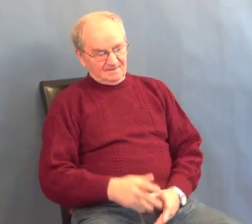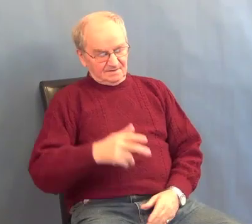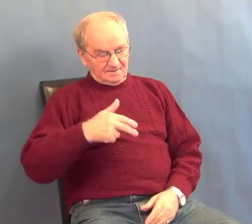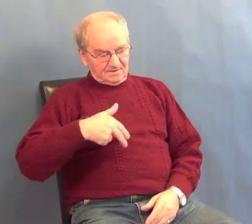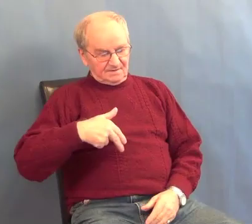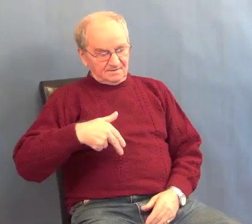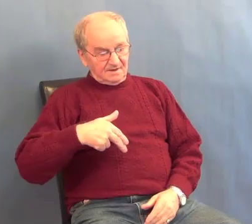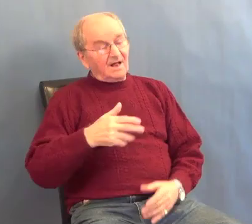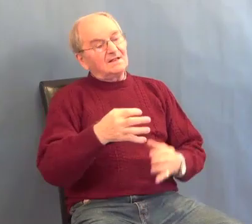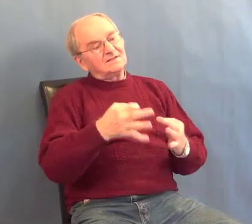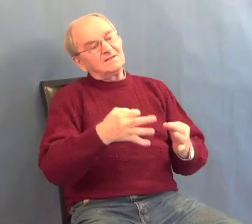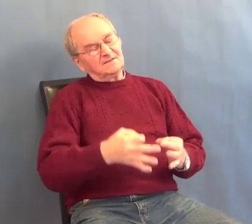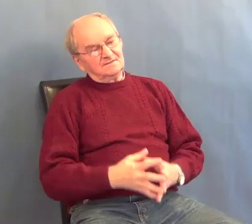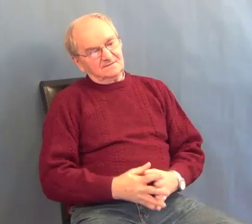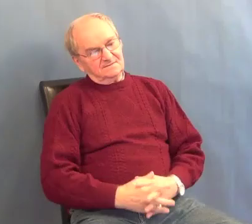Niedziela, teraz.